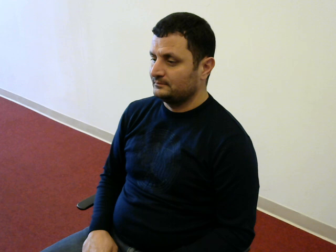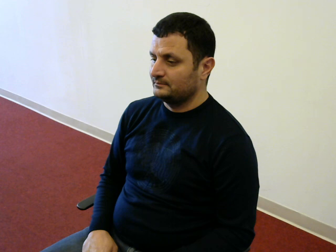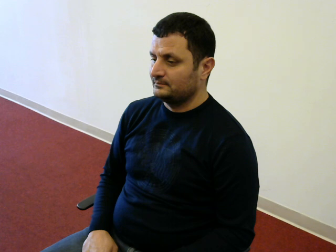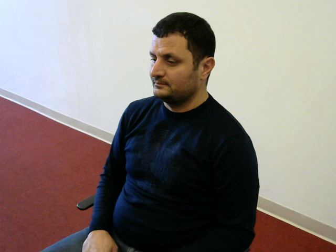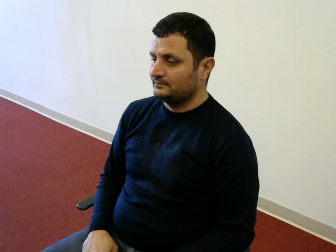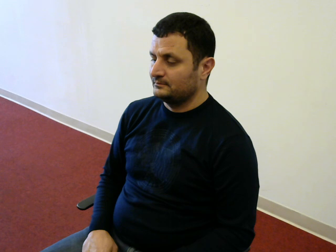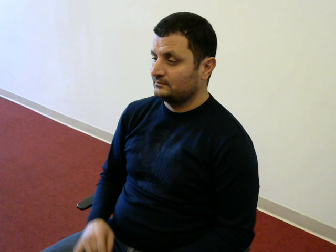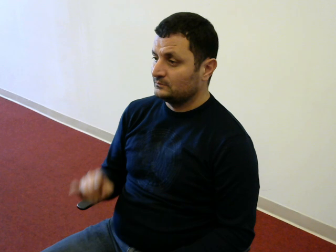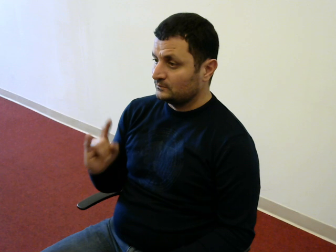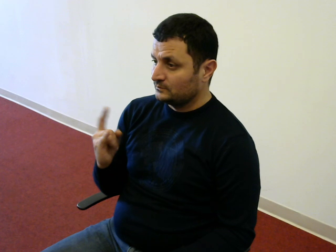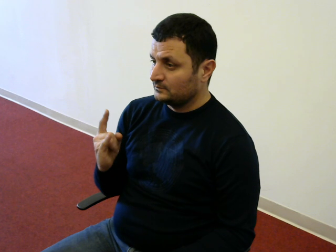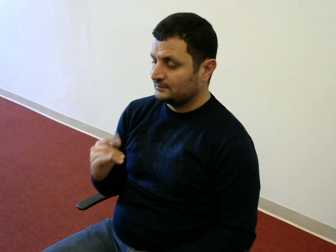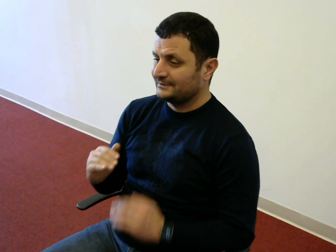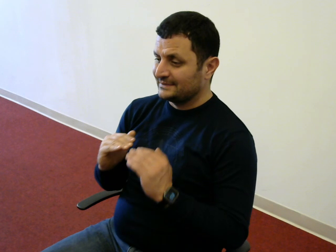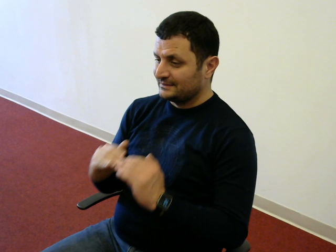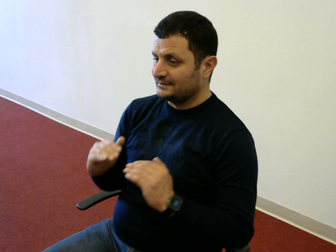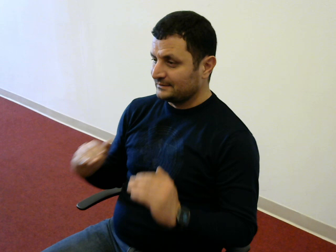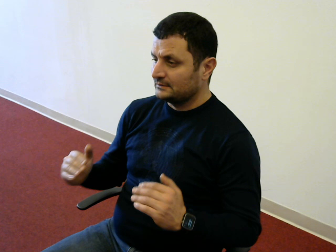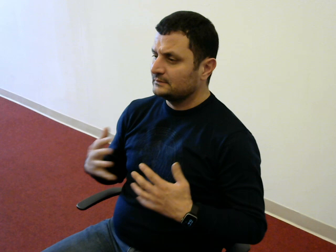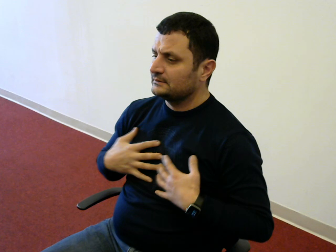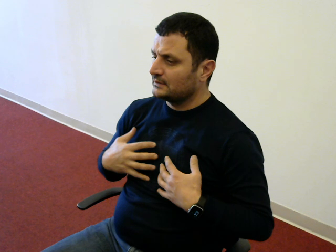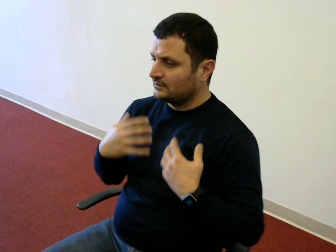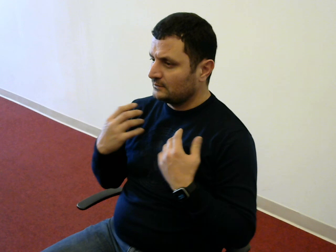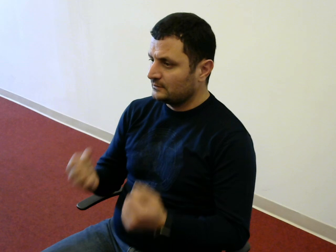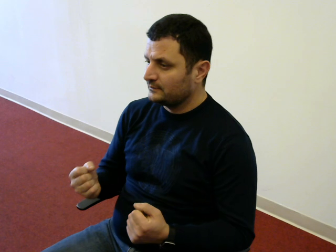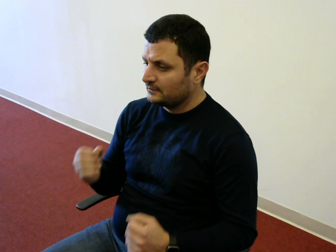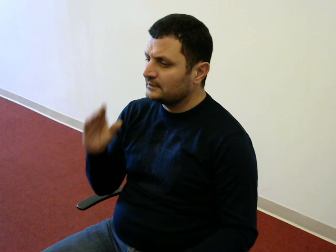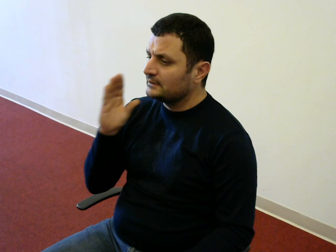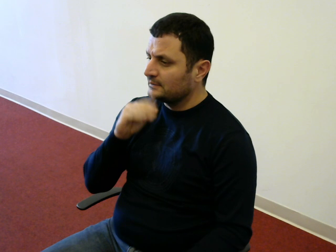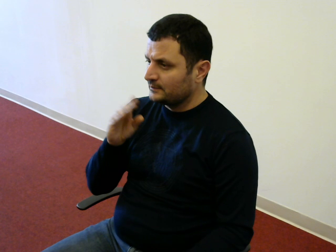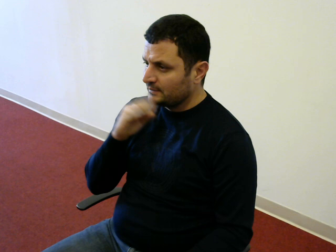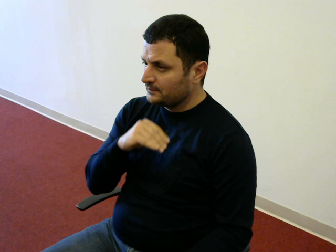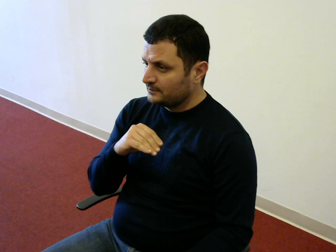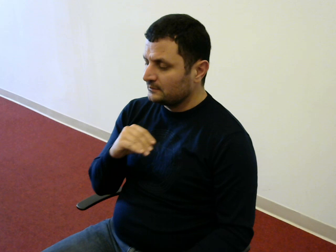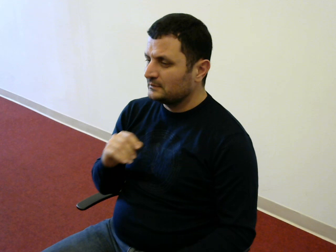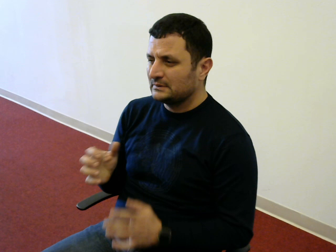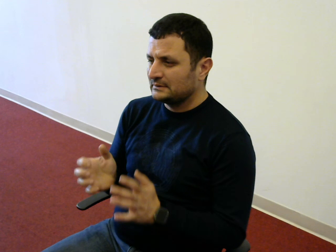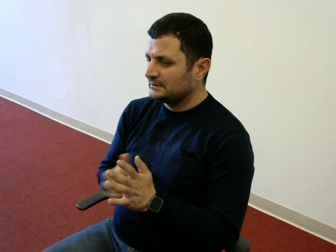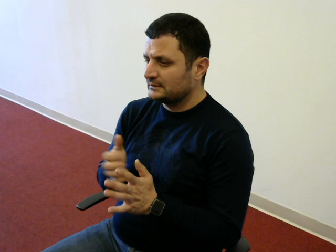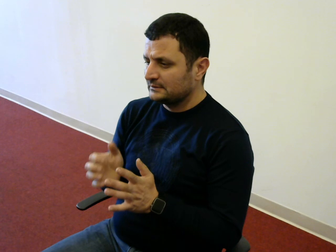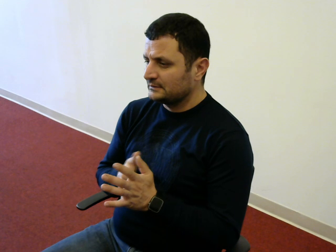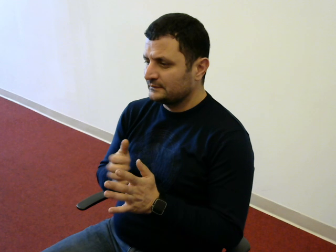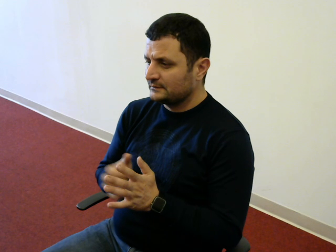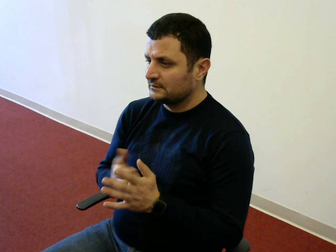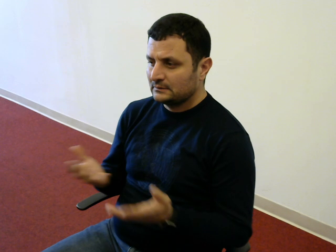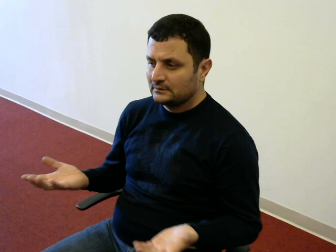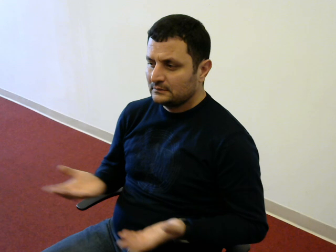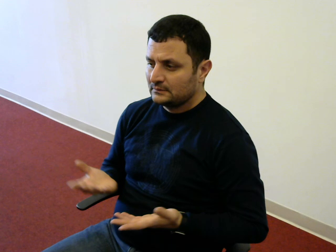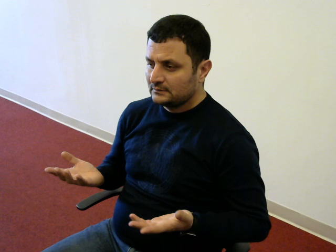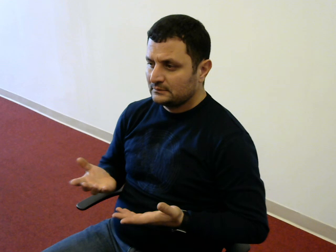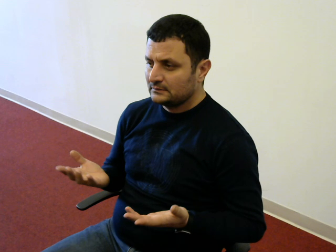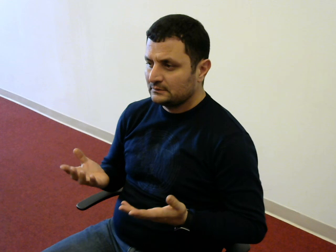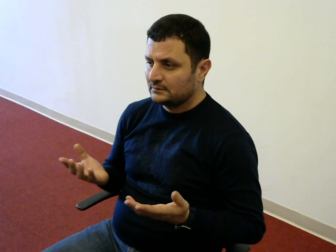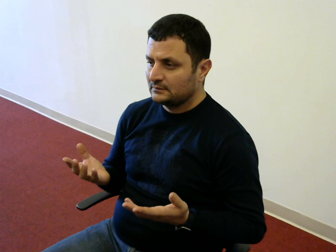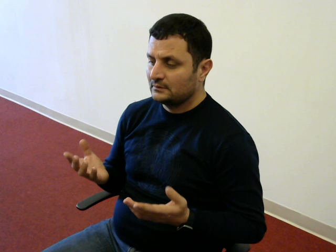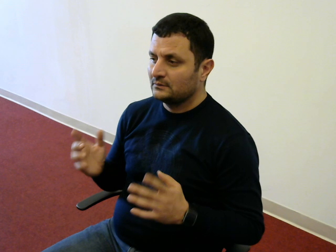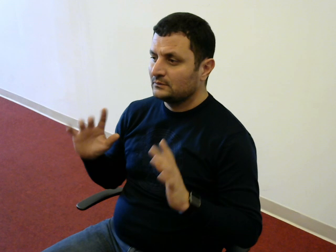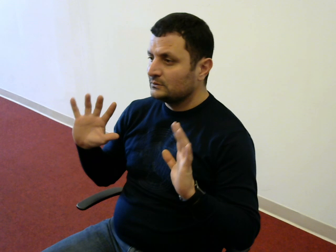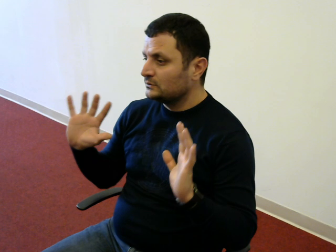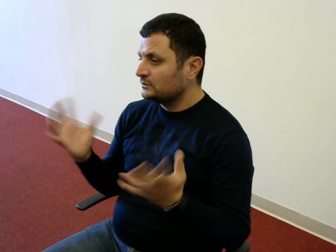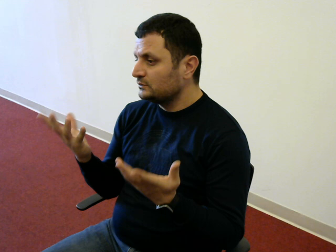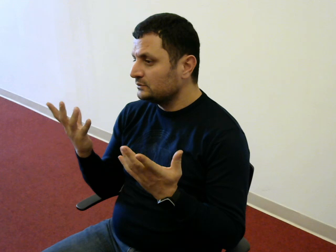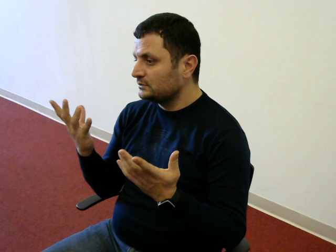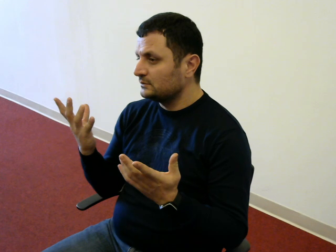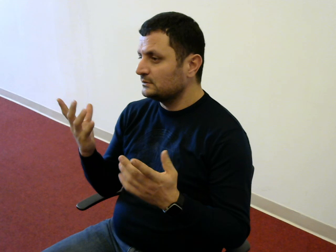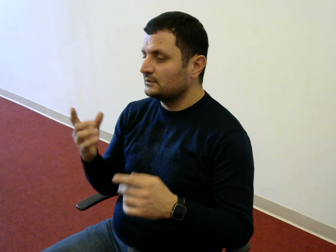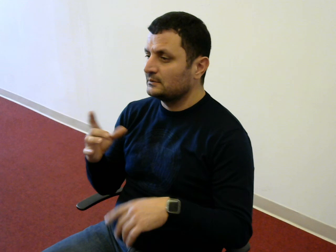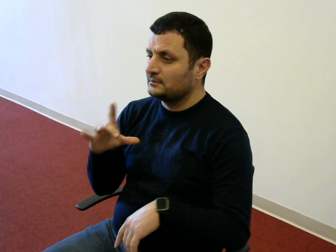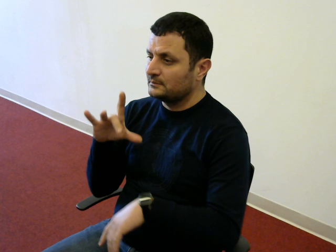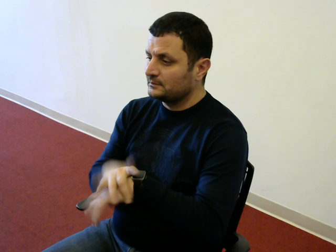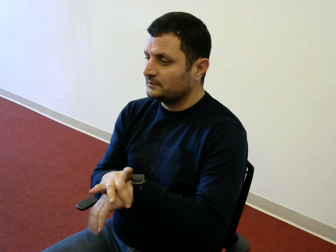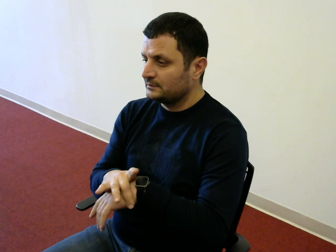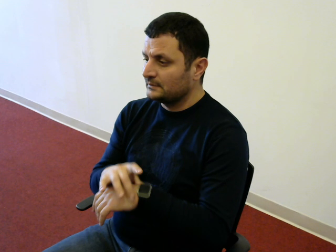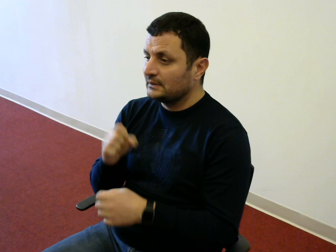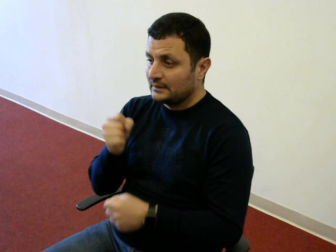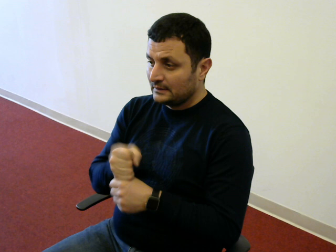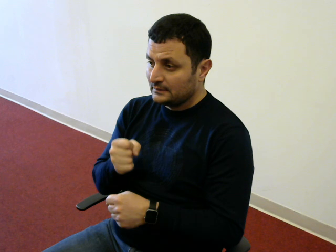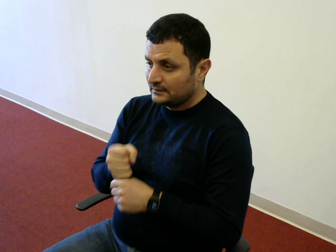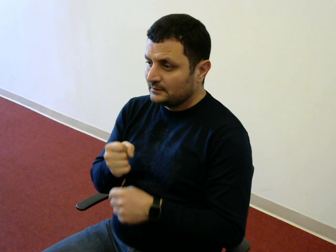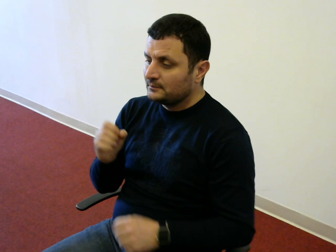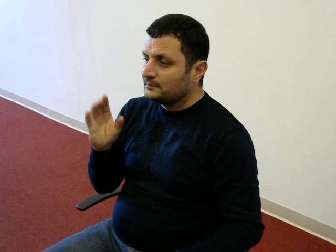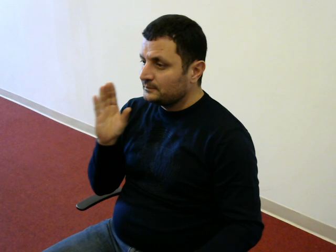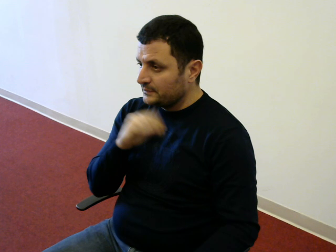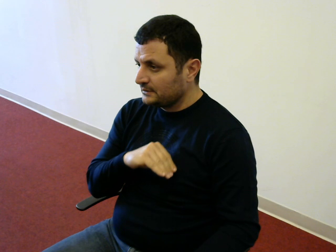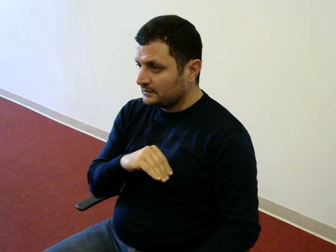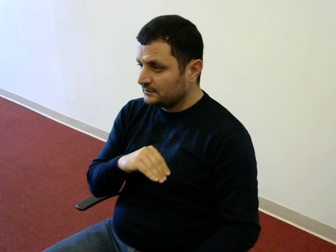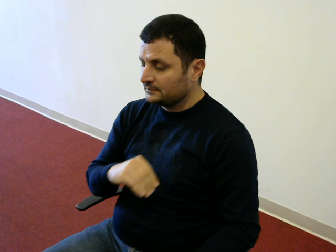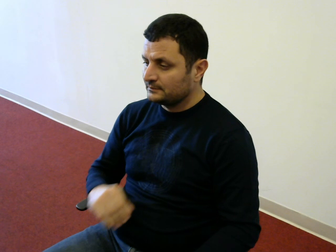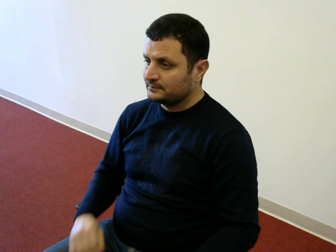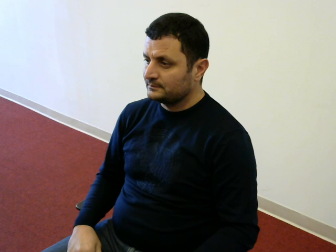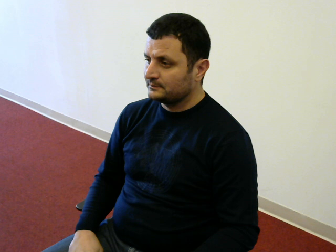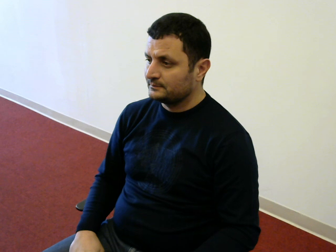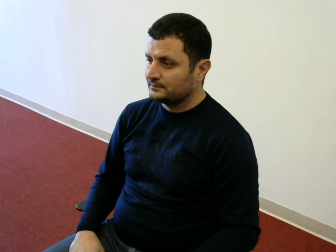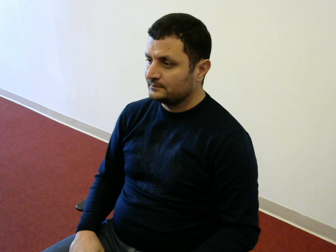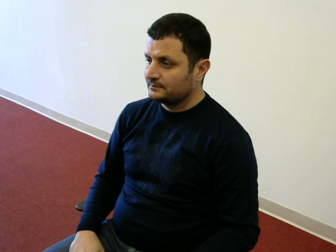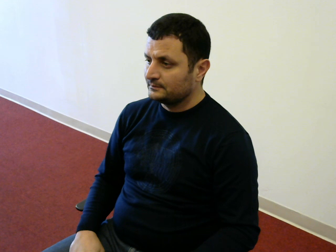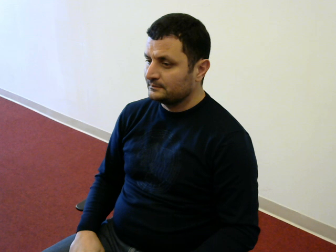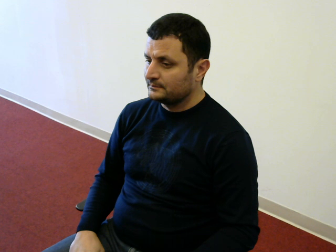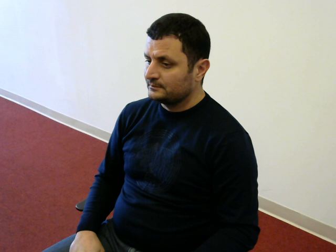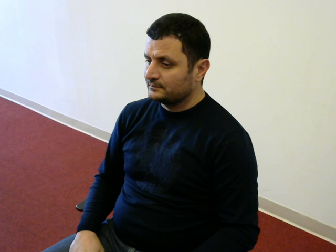Uşaqların sağlamlıq imkanlarının məhdudluğu hansı hallarda müəyyən edilir?